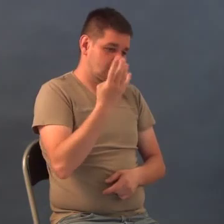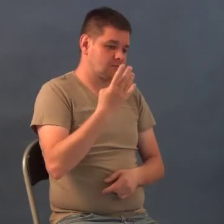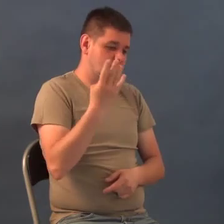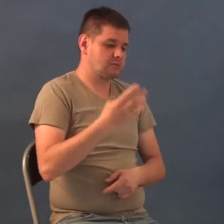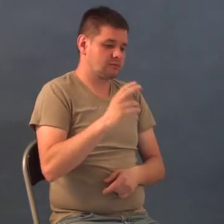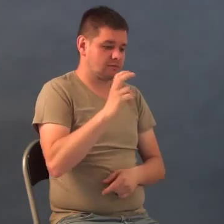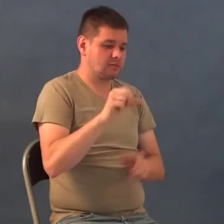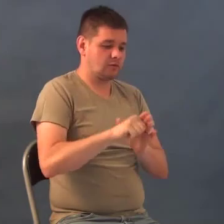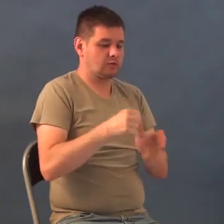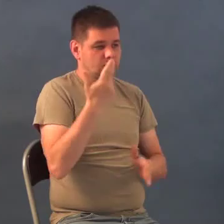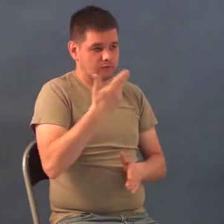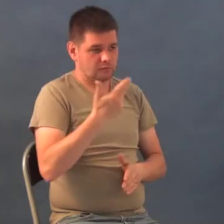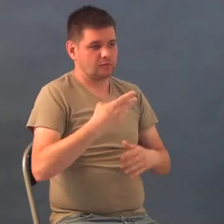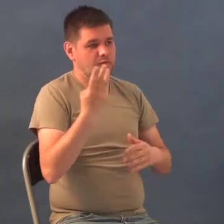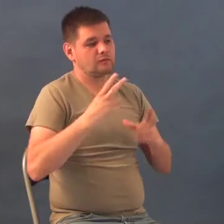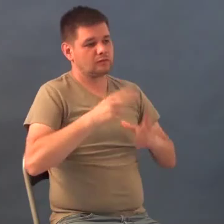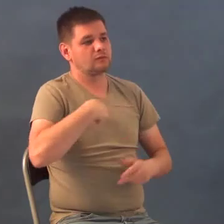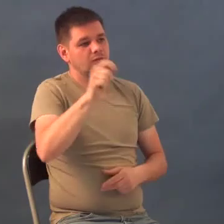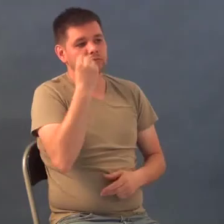Chciałem, planowałem wyjazd nad morze, chciałem ciebie zabrać, ale nie mogłeś.